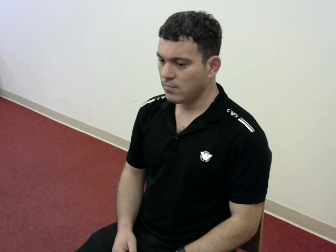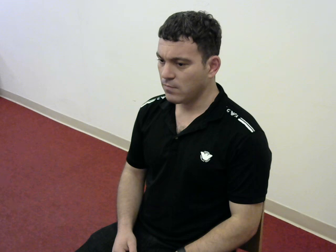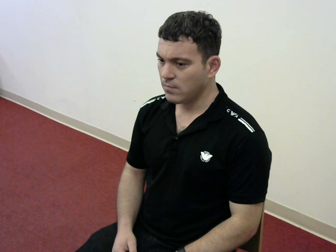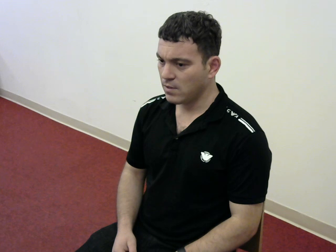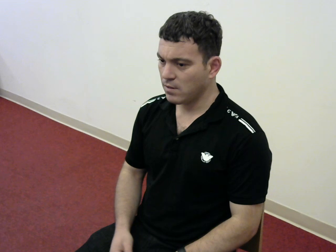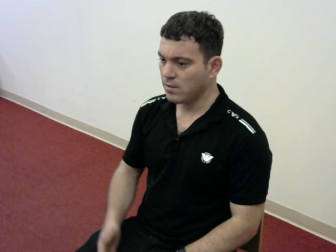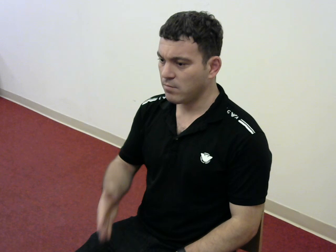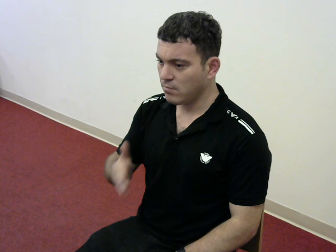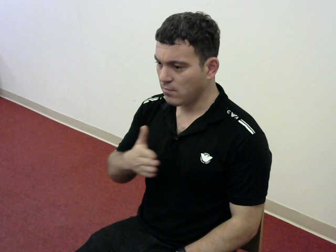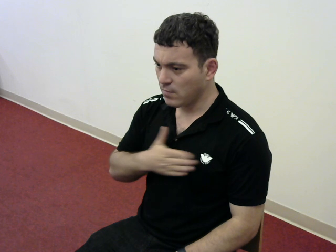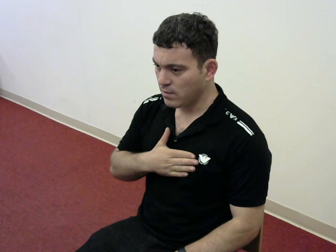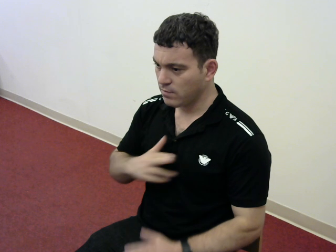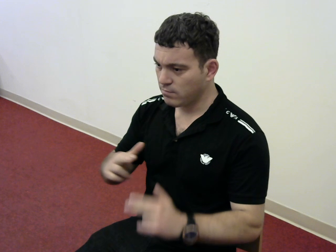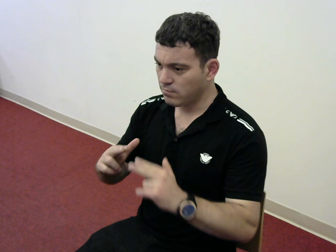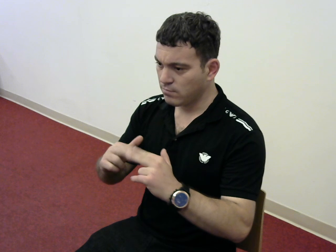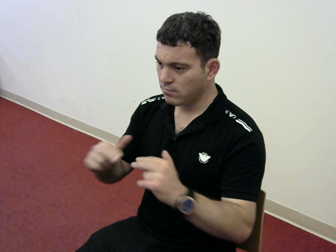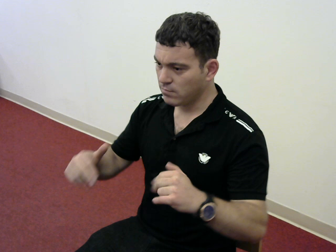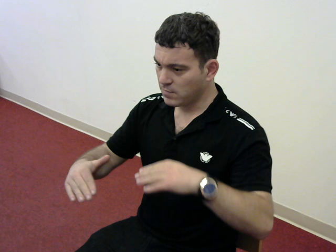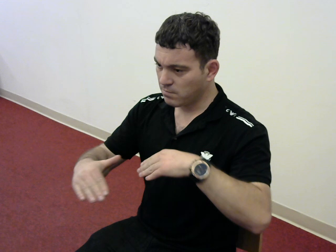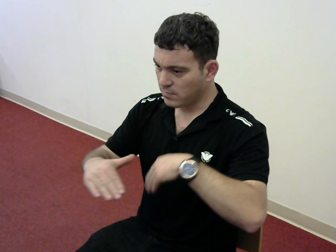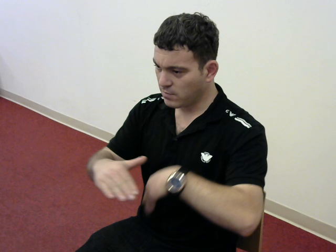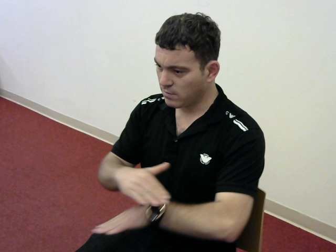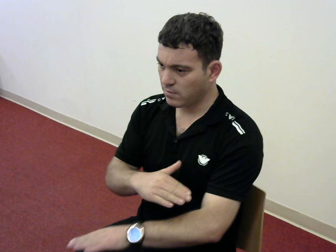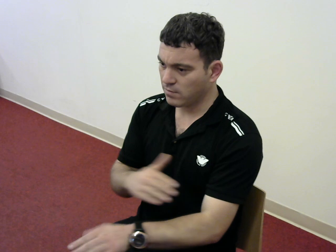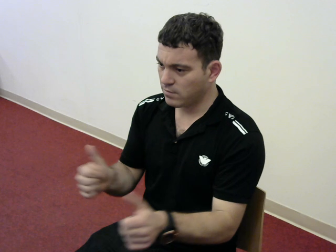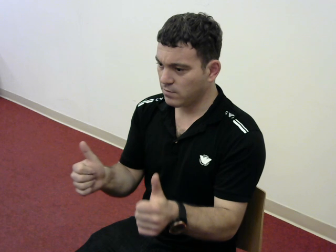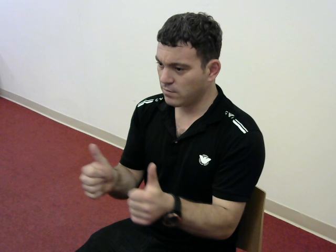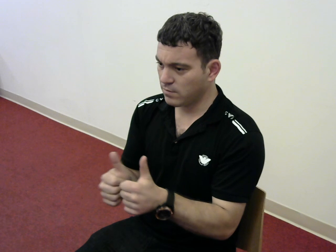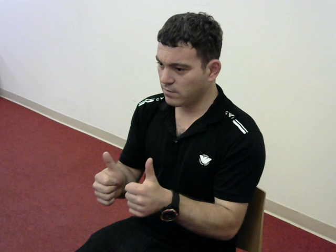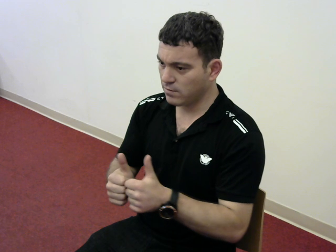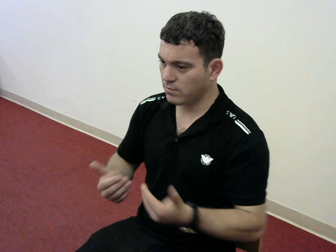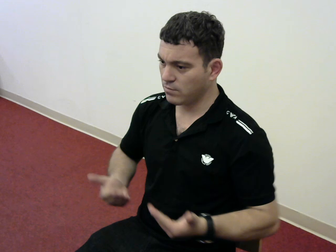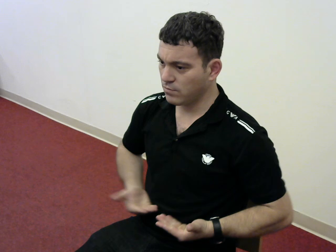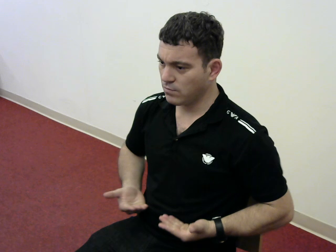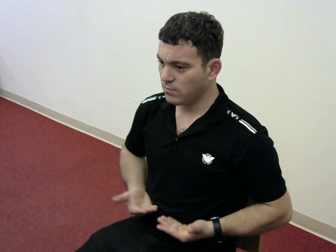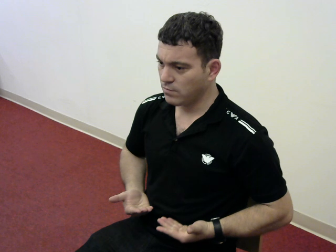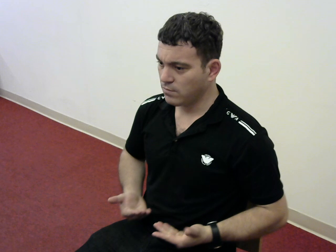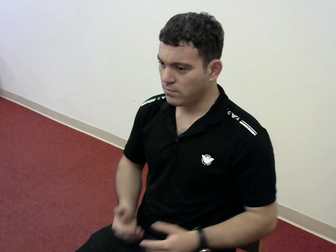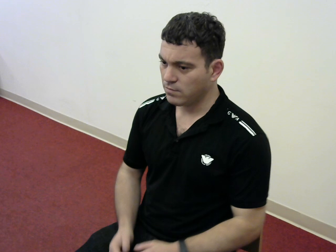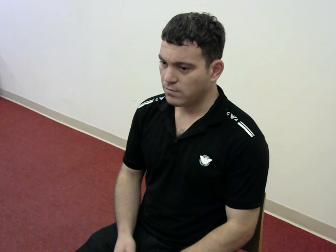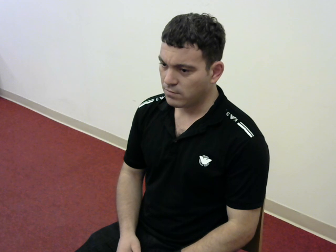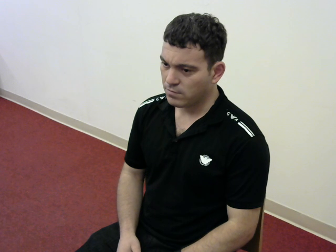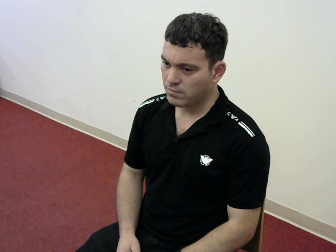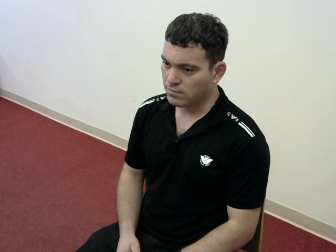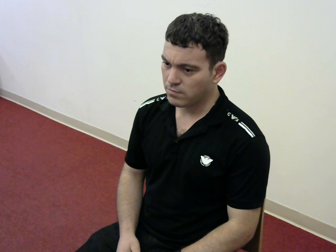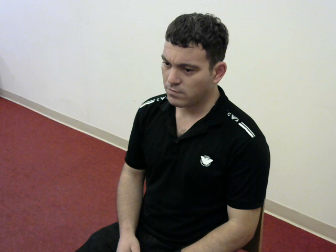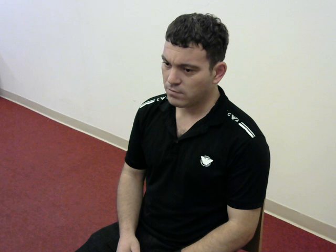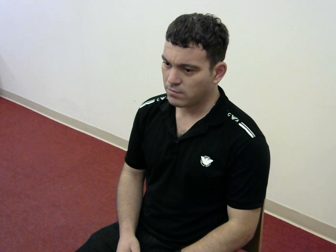Mən Nərimanov metrosunun yanında yaşayıram